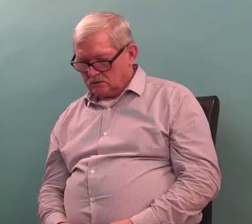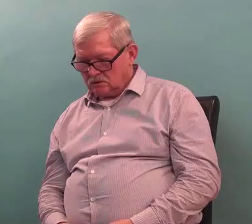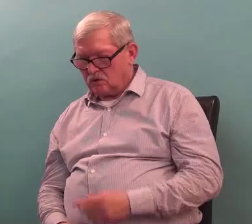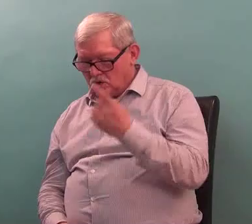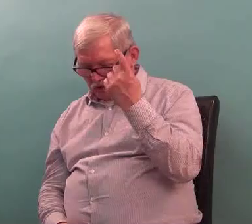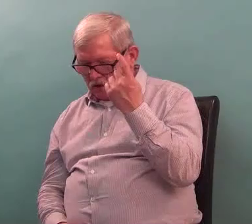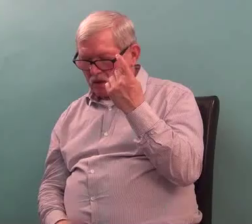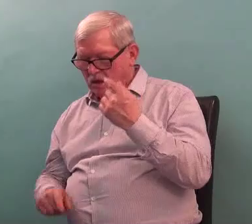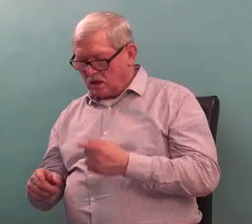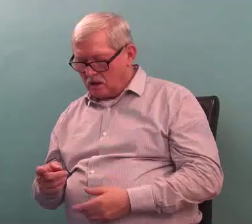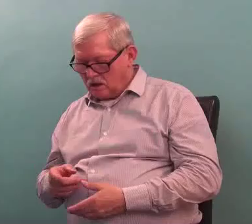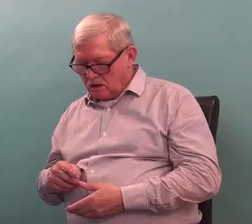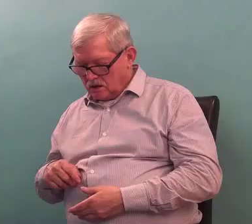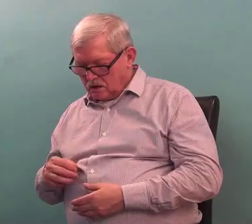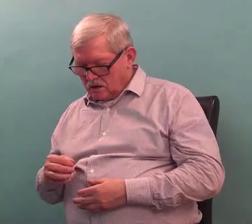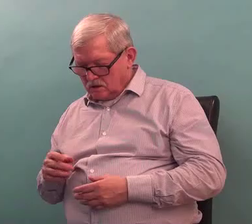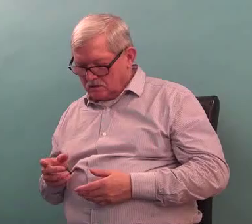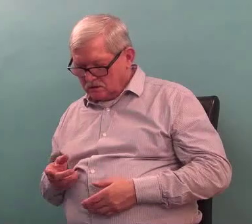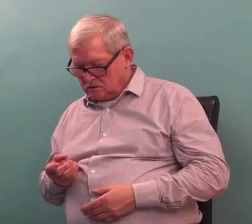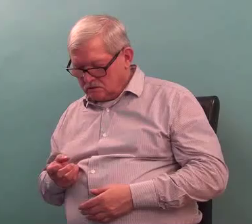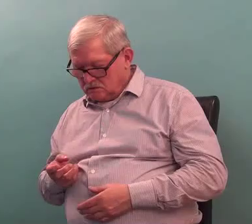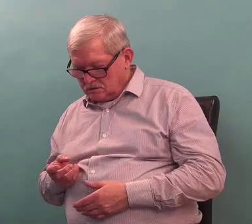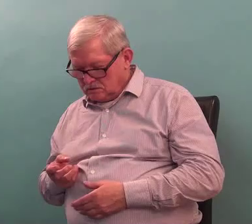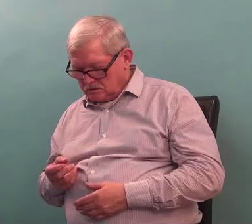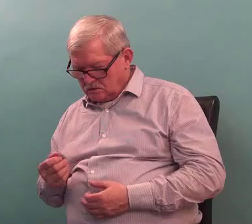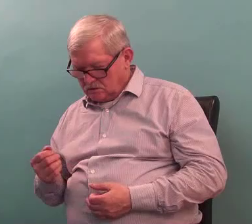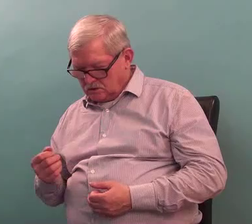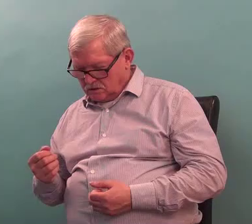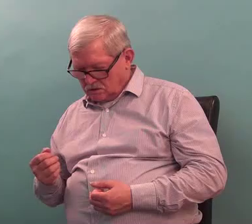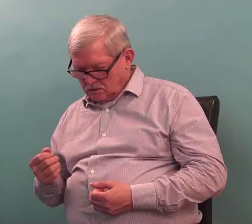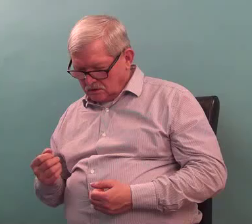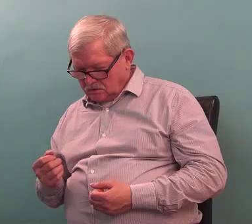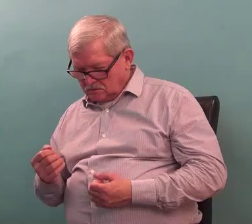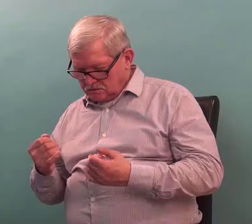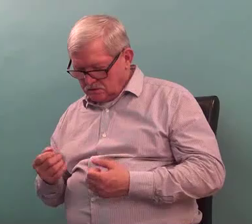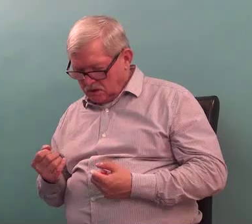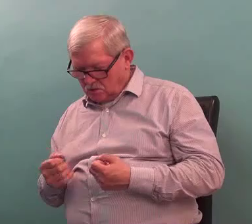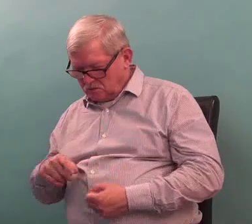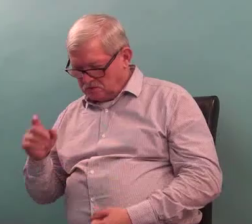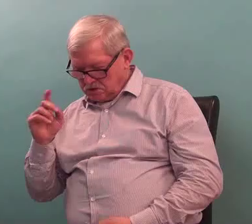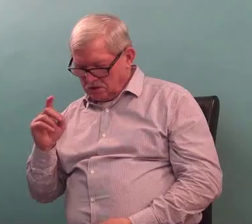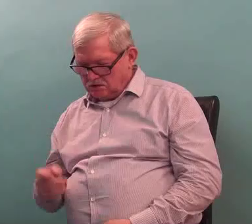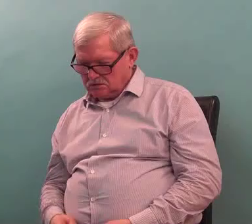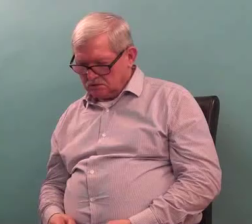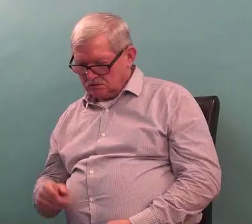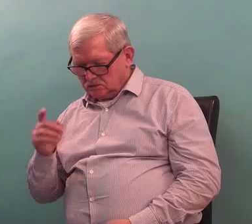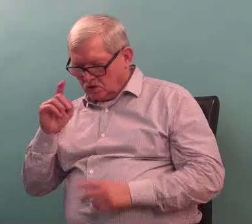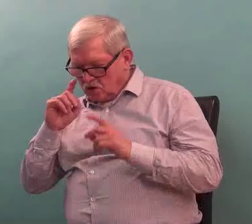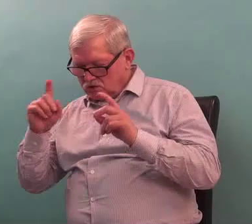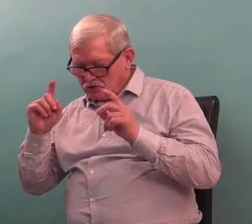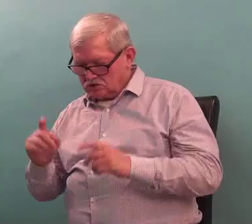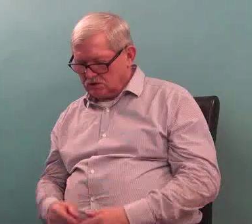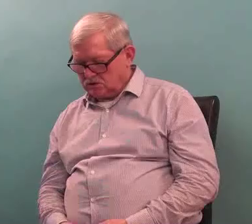Pierwsze tak, ale tam pokazany jest zakaz wjazdu samochodem, trzeba być ostrożnym.